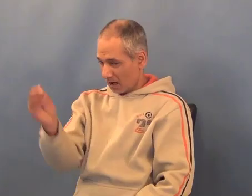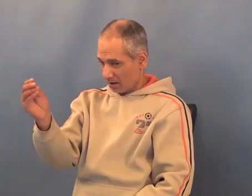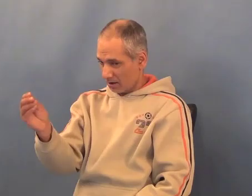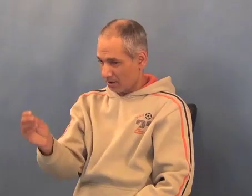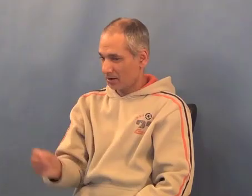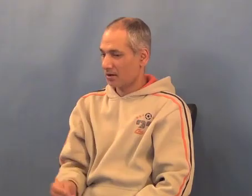Kradnie.